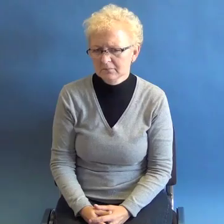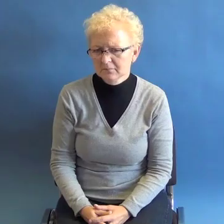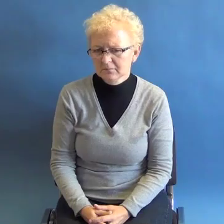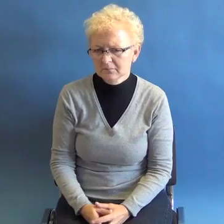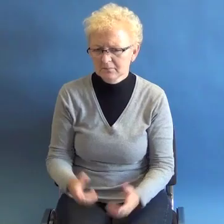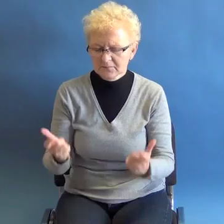Niebezpieczne.